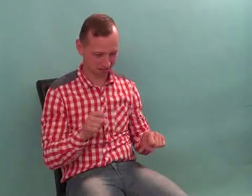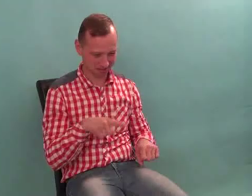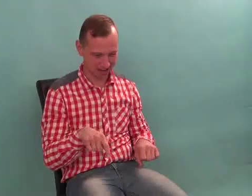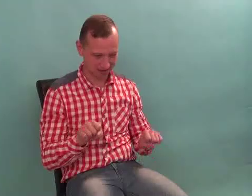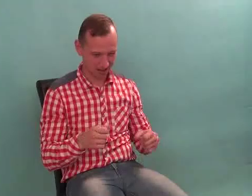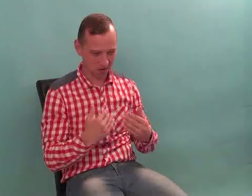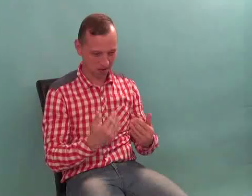Zakaz dla motoru.